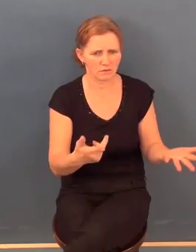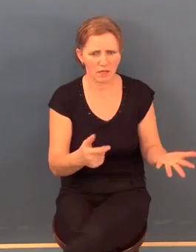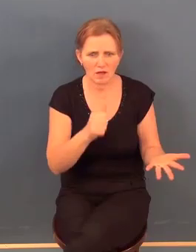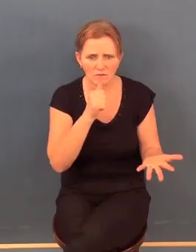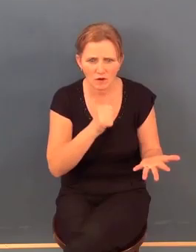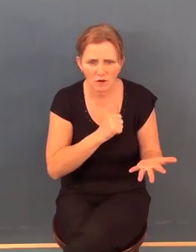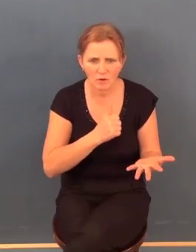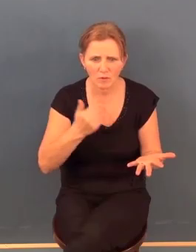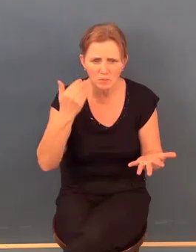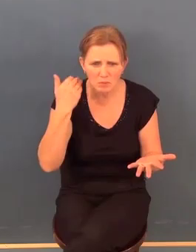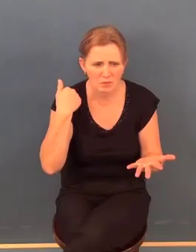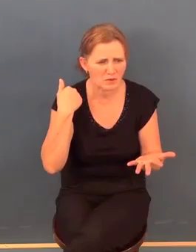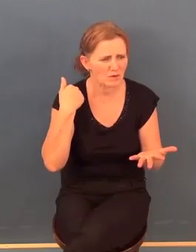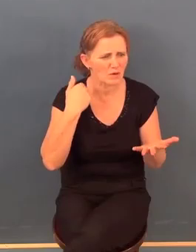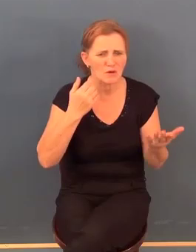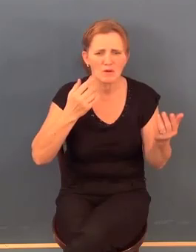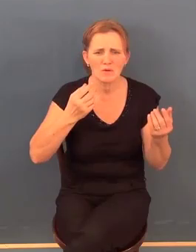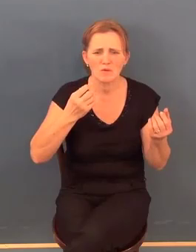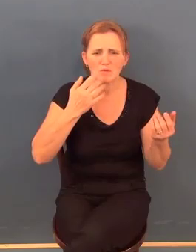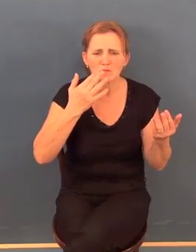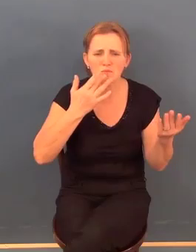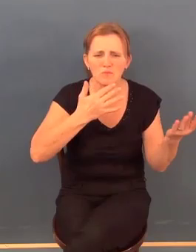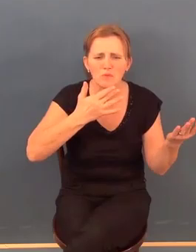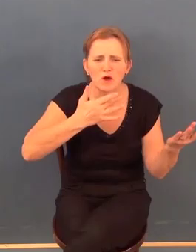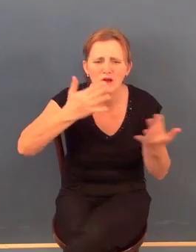Wczoraj był pożar.